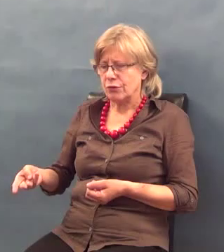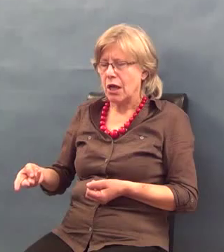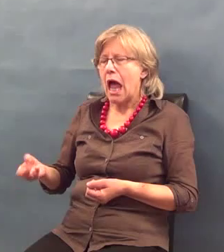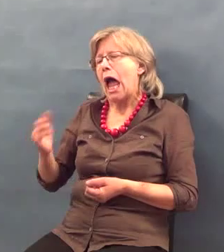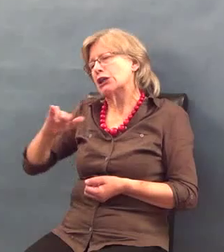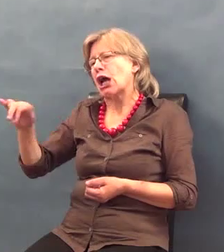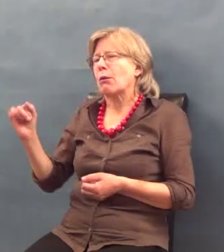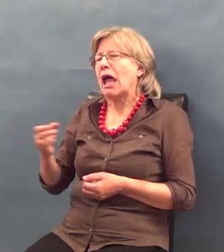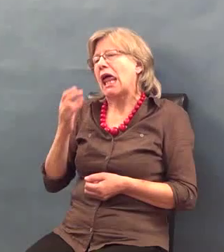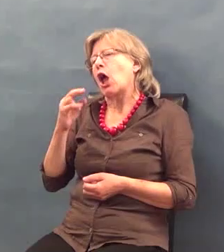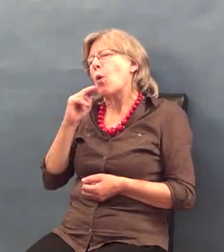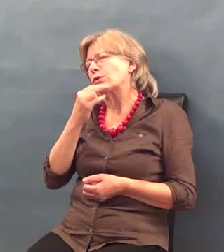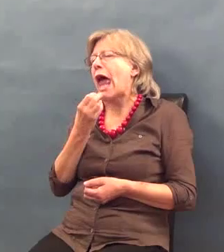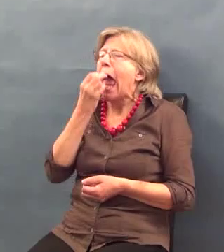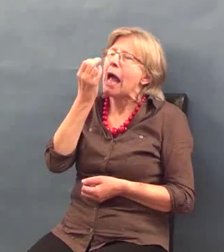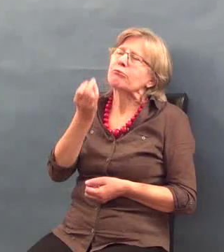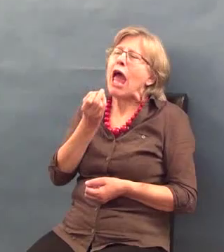Przechodziły dzieci jedzące gruszki.